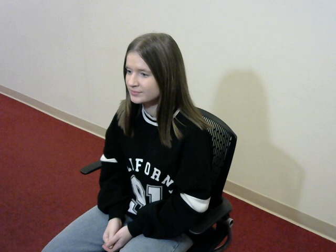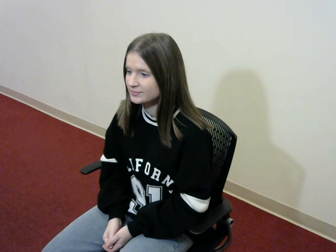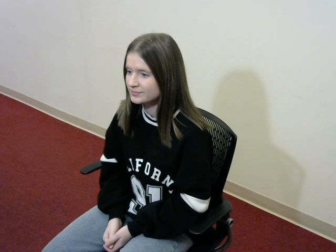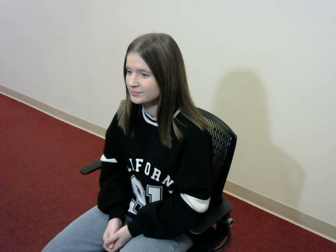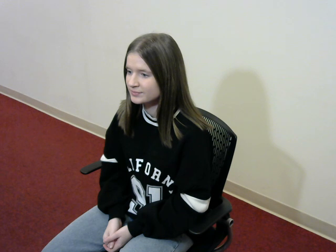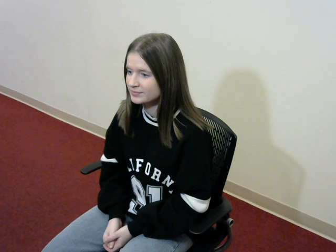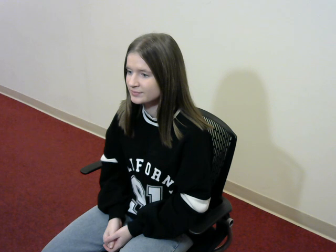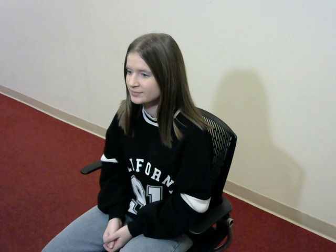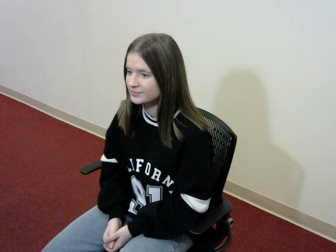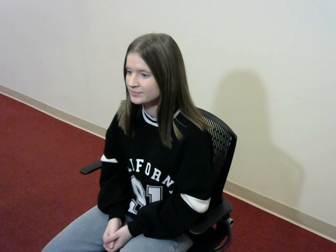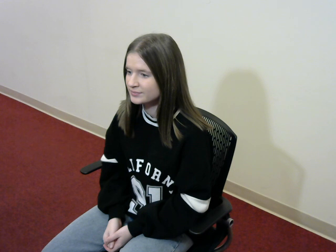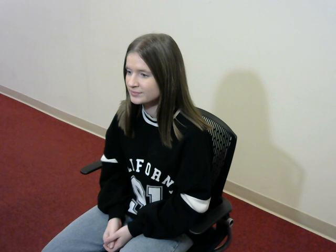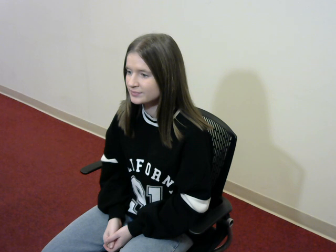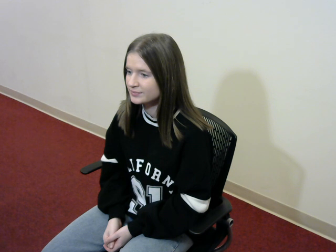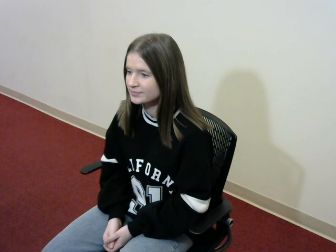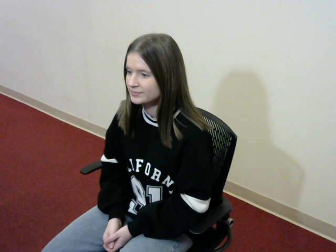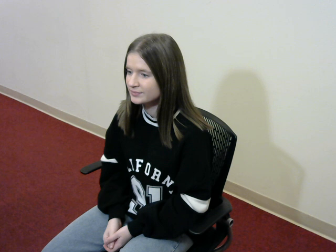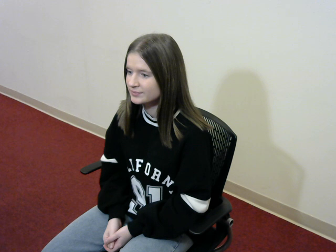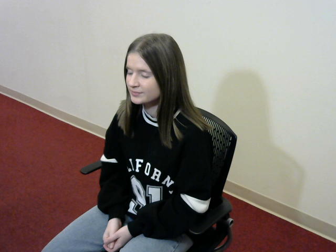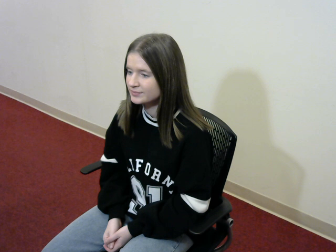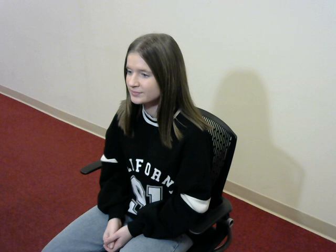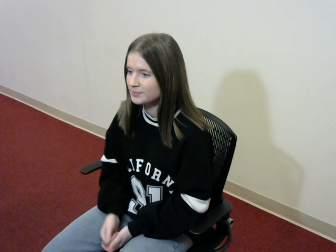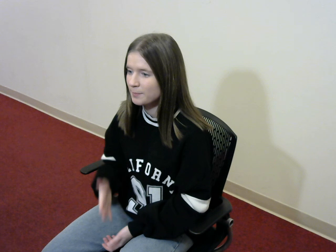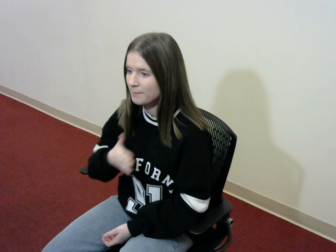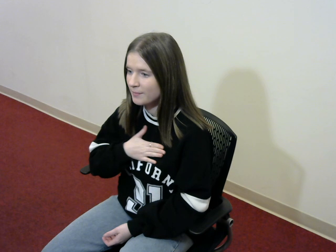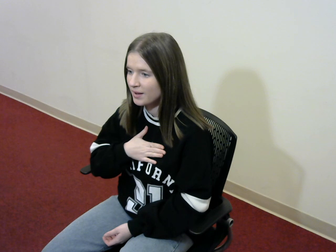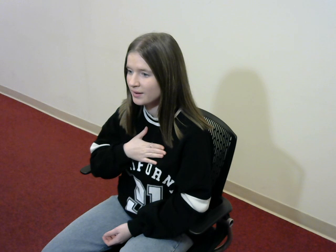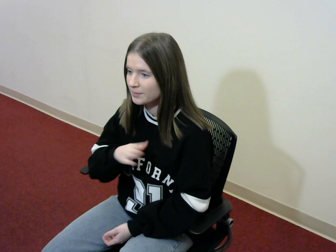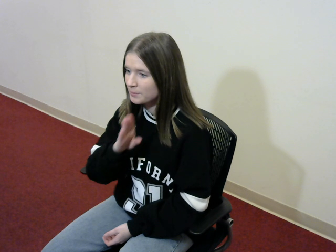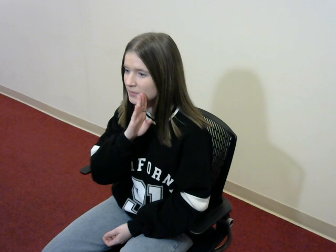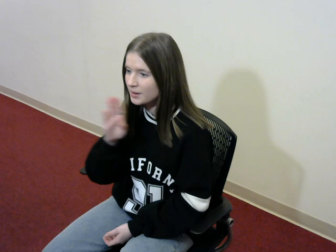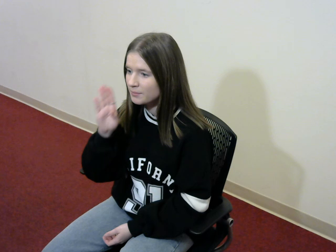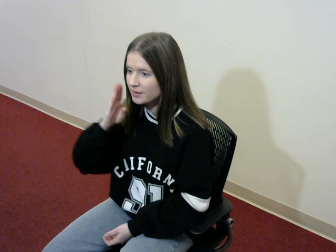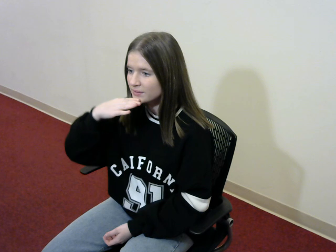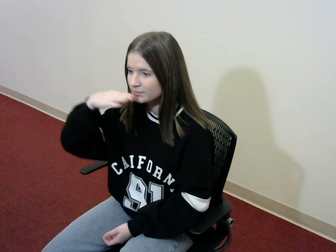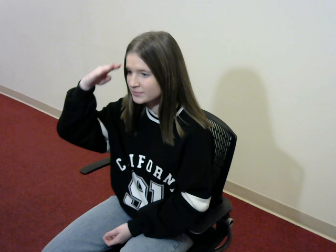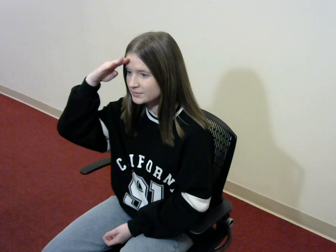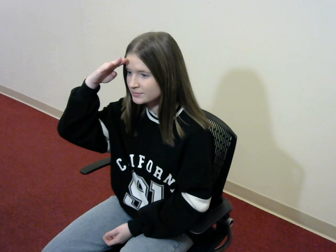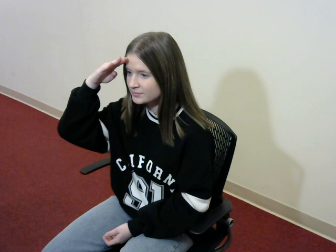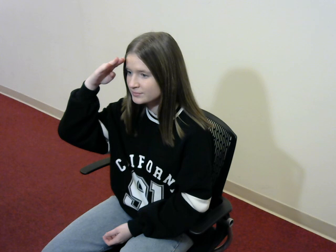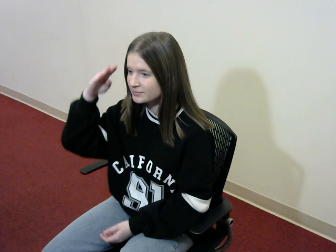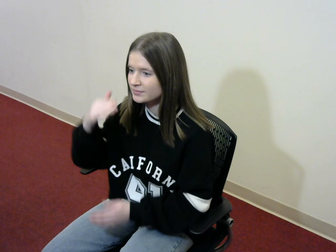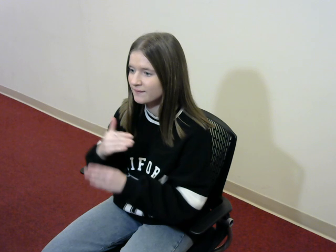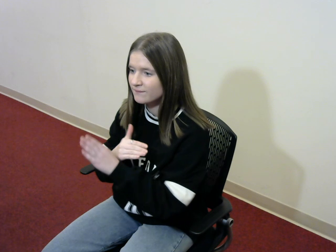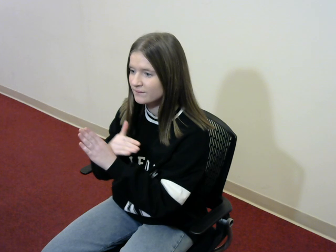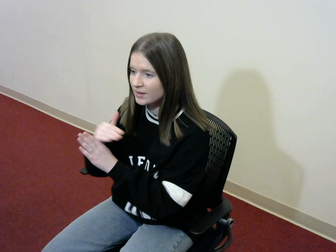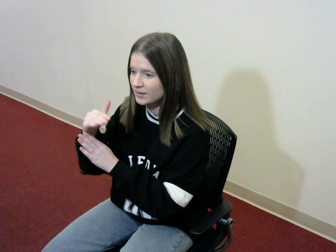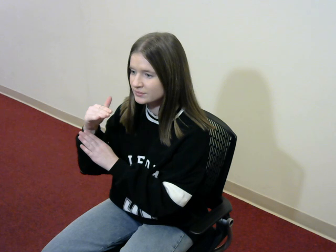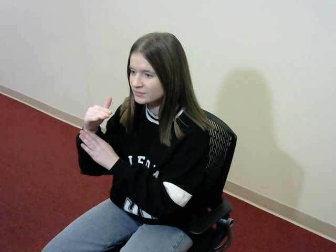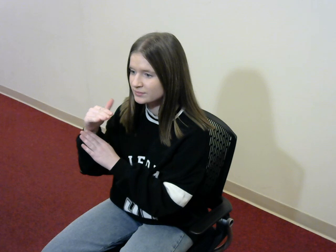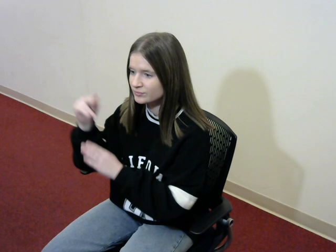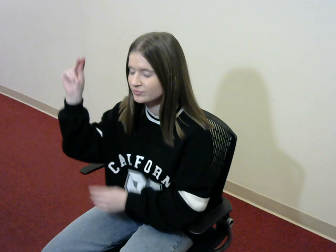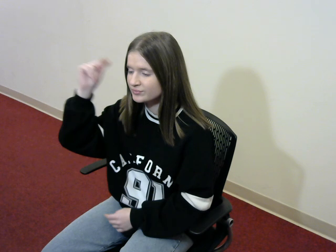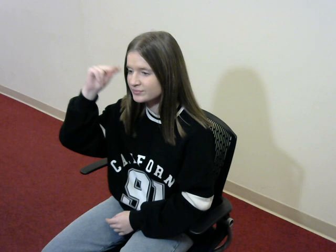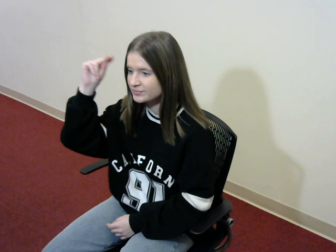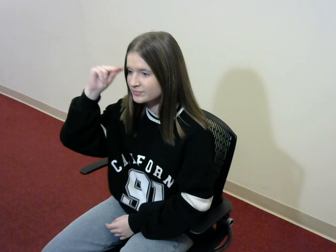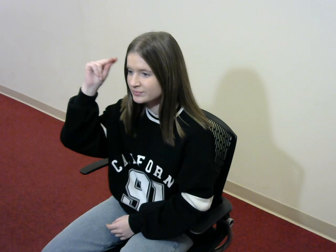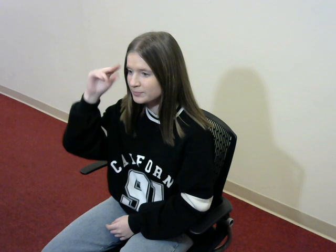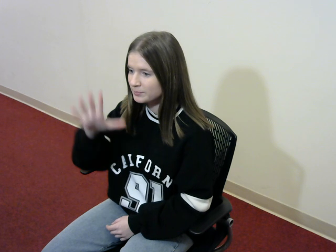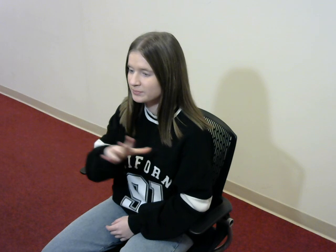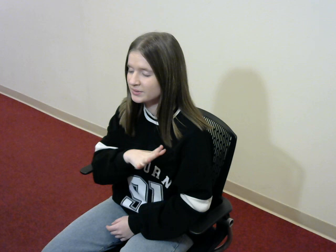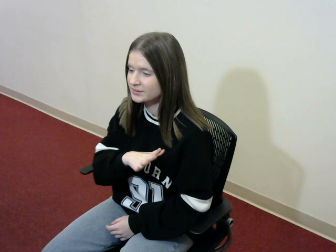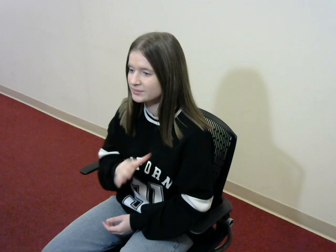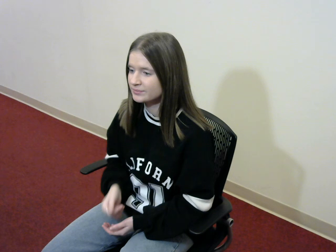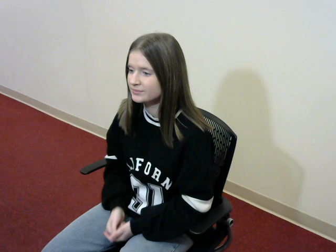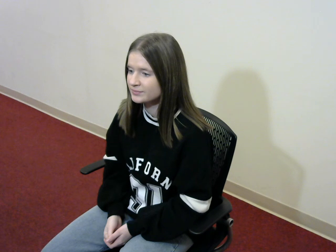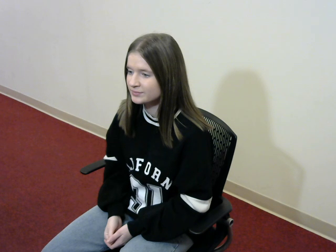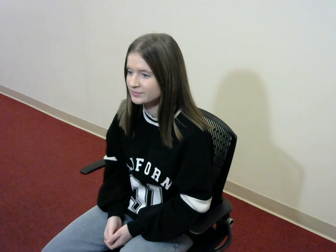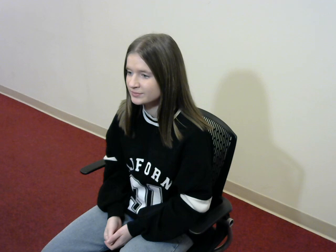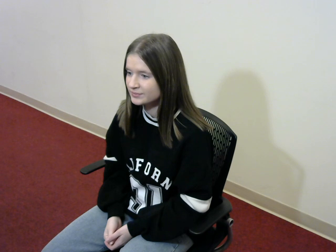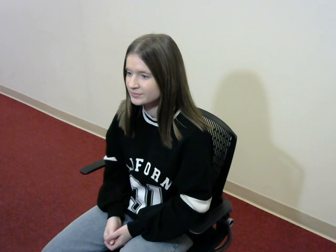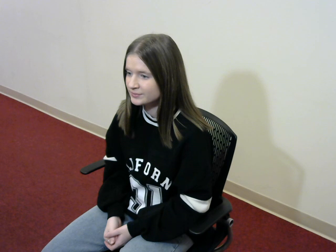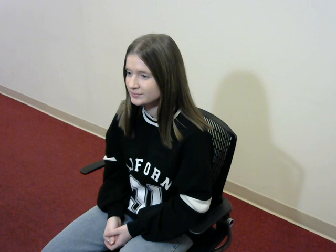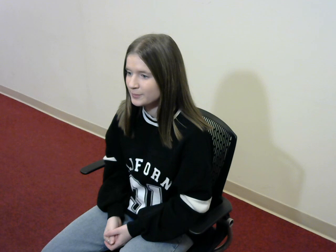Mənim valideynlərim ali təhsillidir